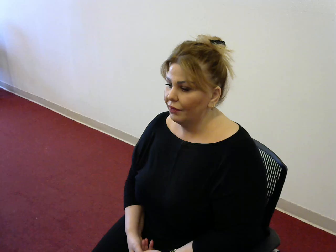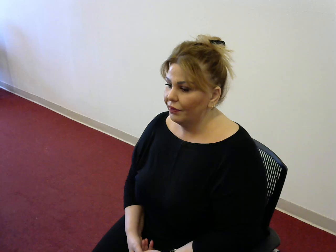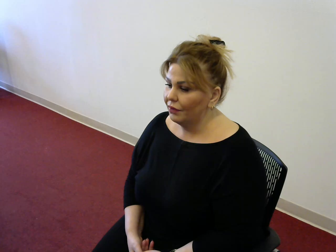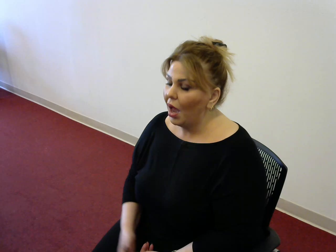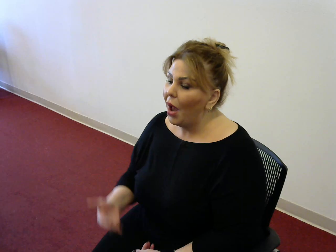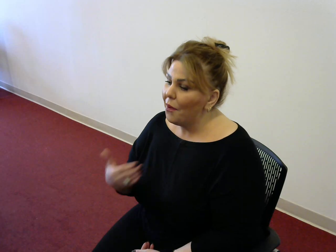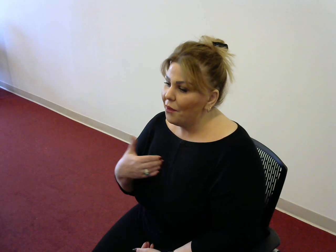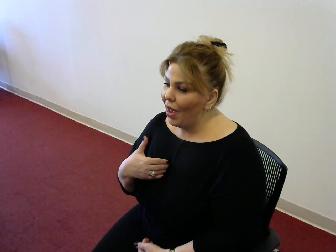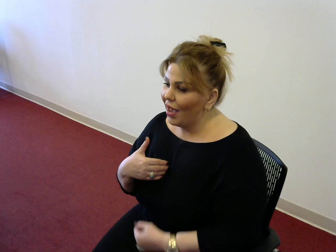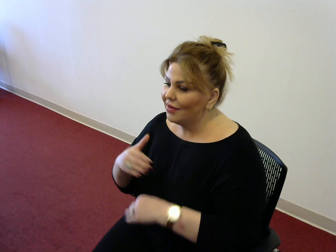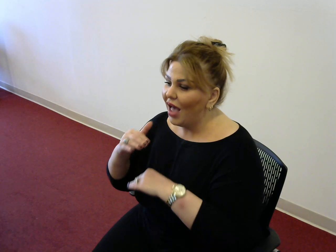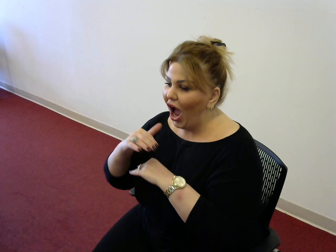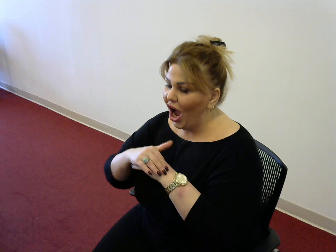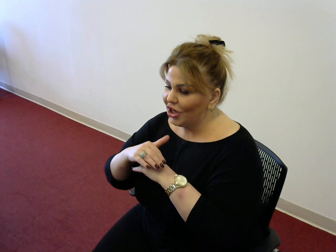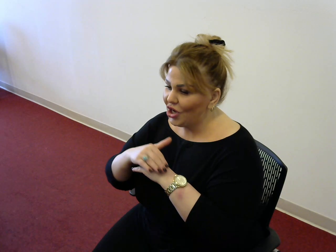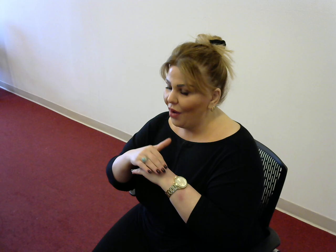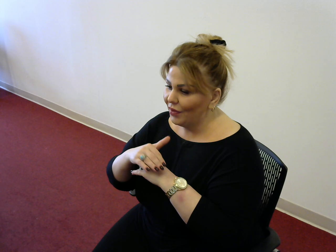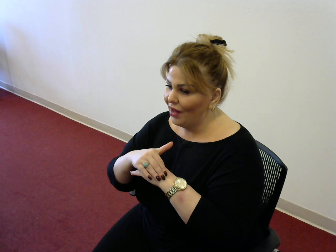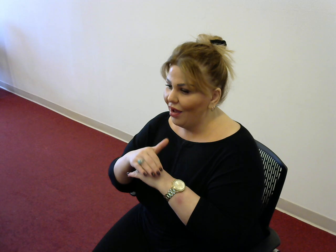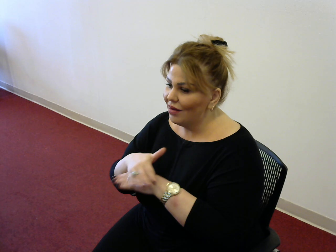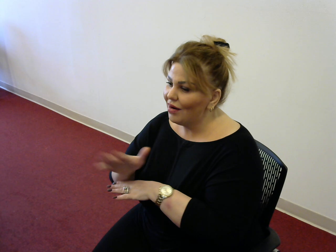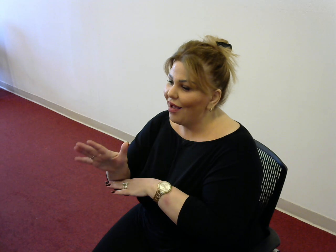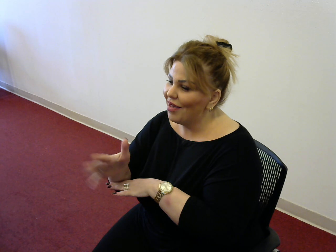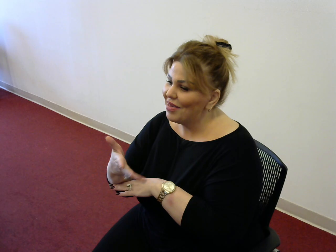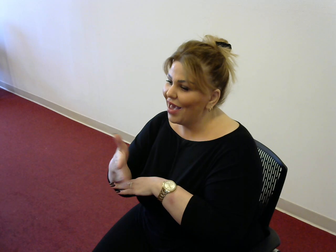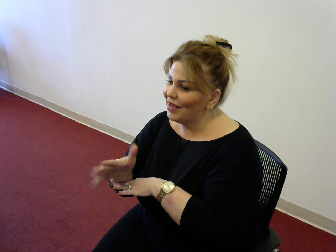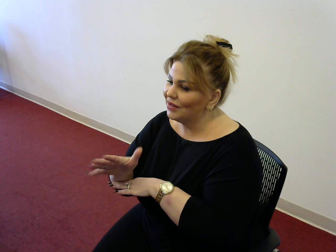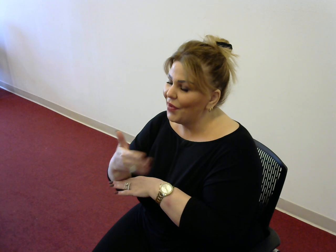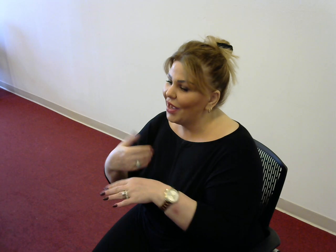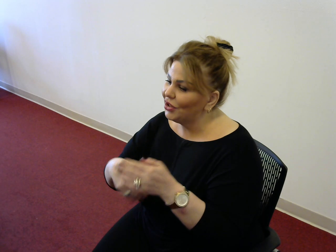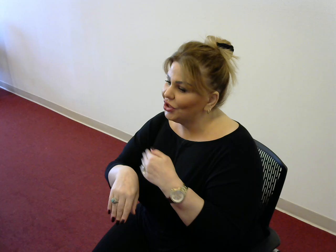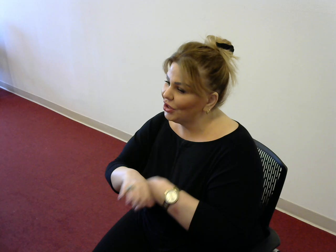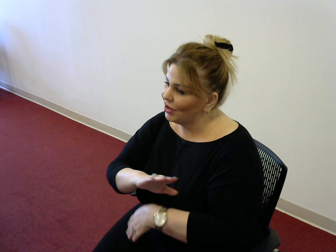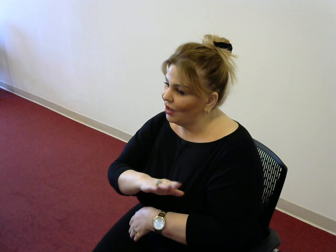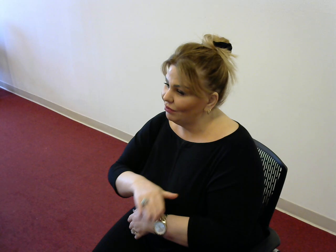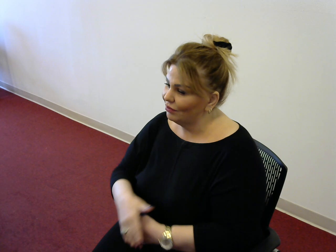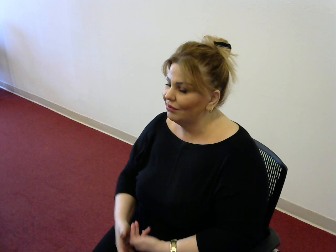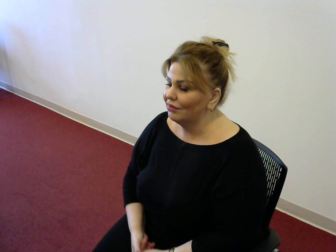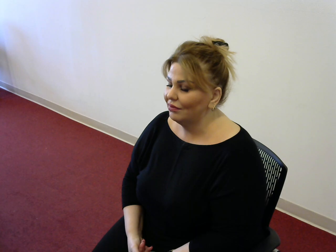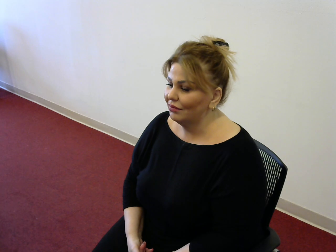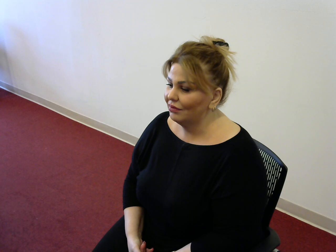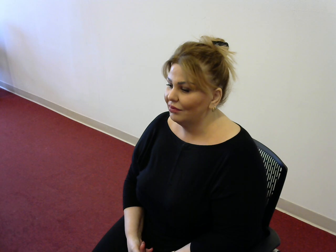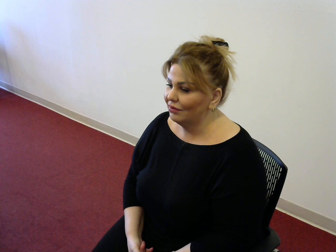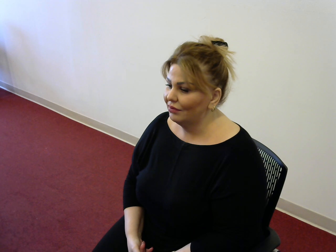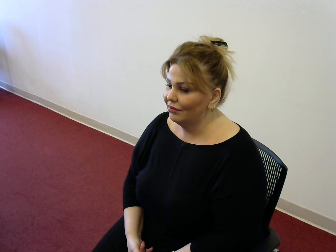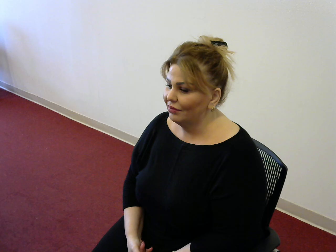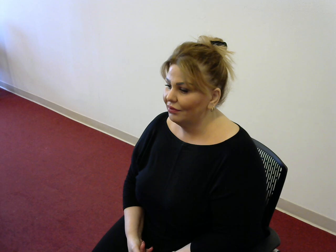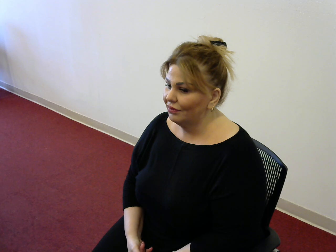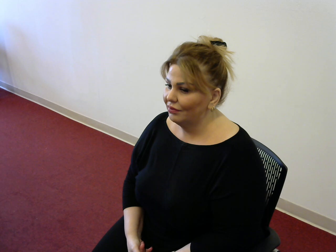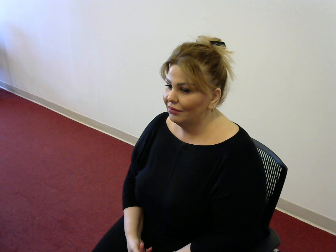Mən axşamlar gəzməyə çıxıram